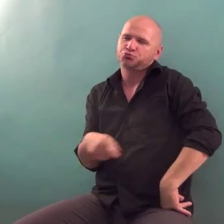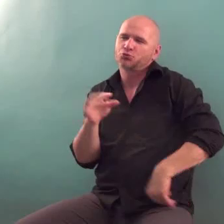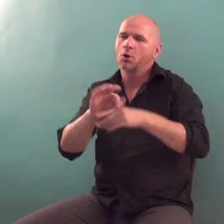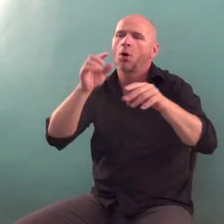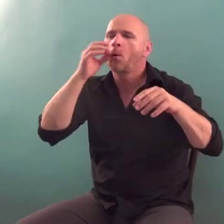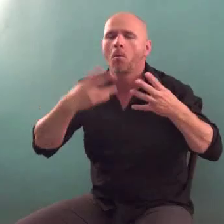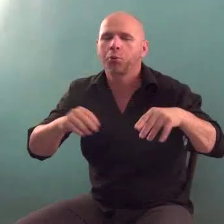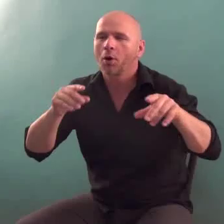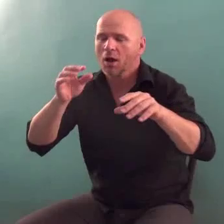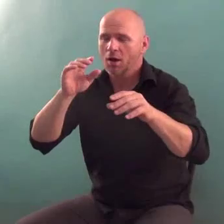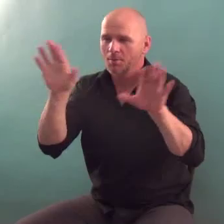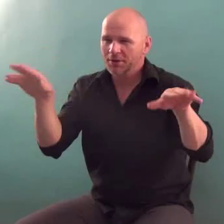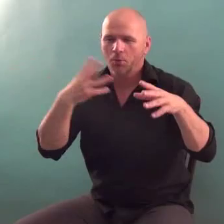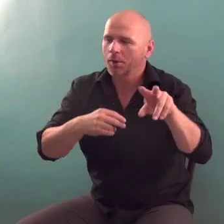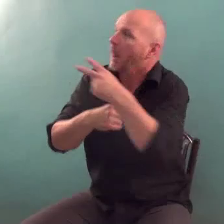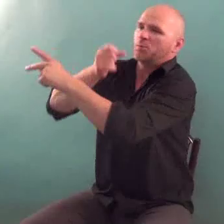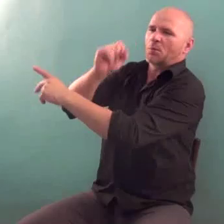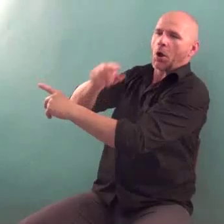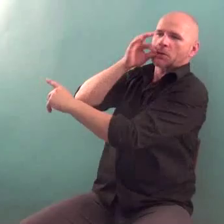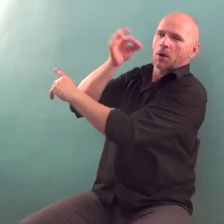Nagle kot... ptaszek spostrzega kota.